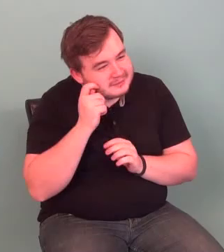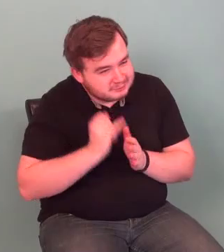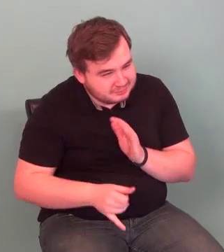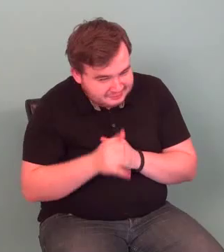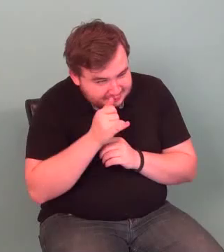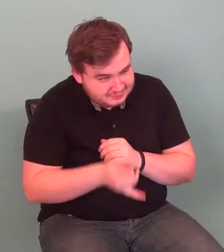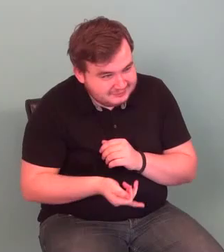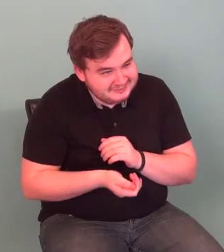Nie możesz zignorować dziadka?